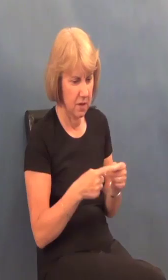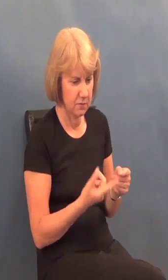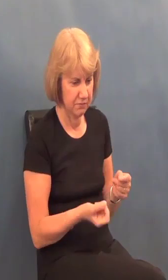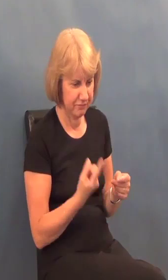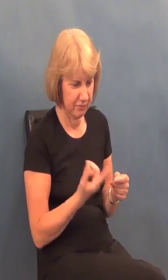Dziwne.